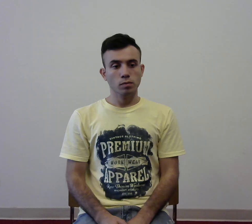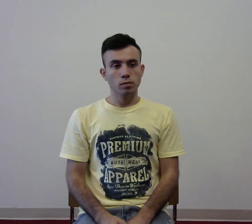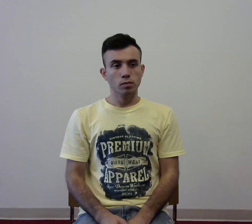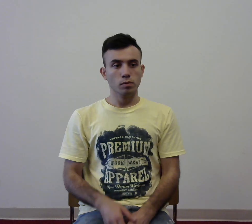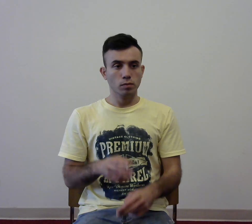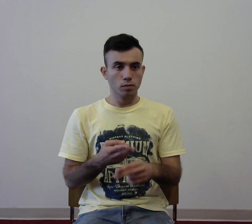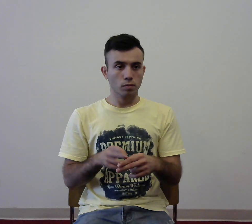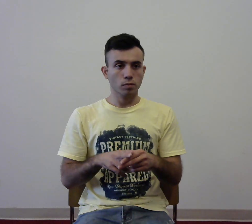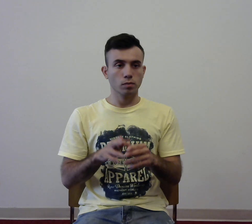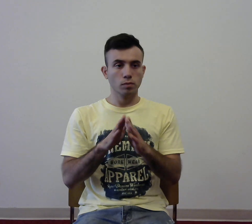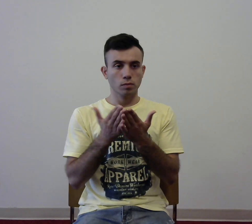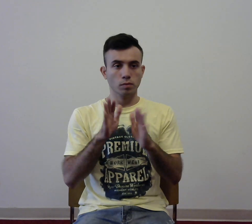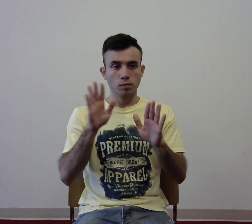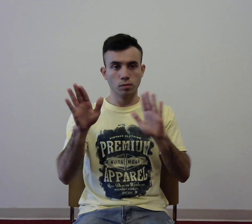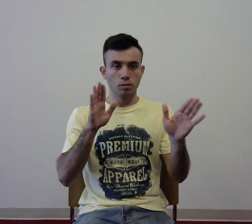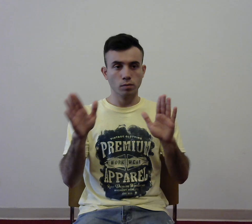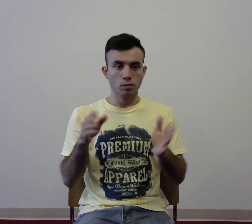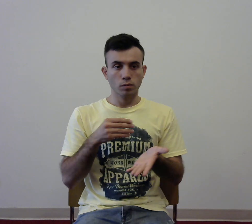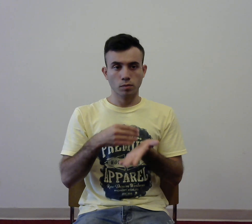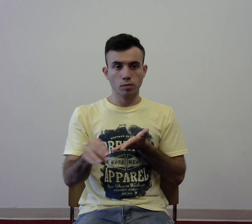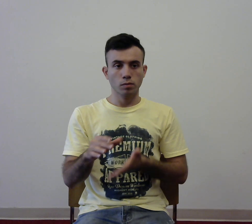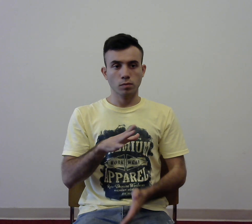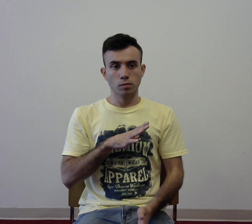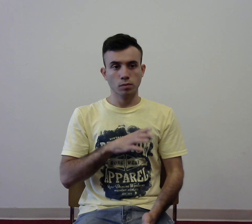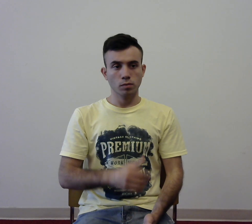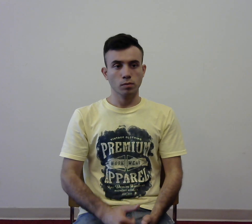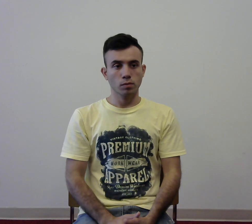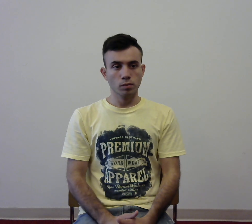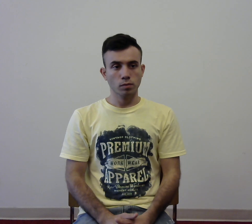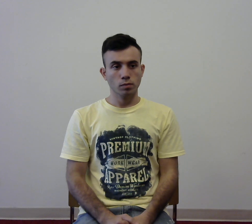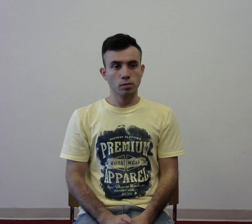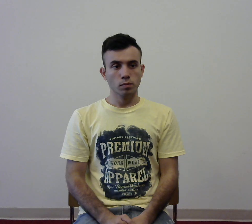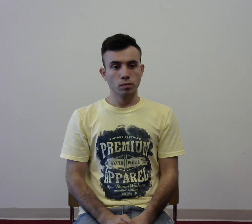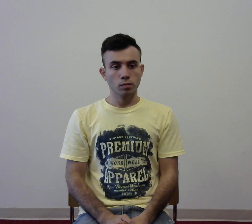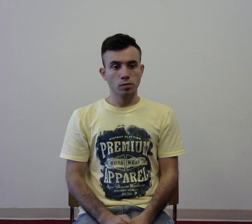Bu kitabları sərgidən almışam